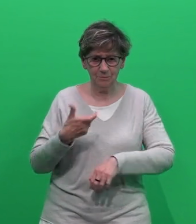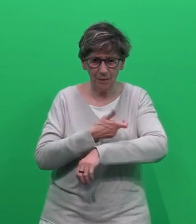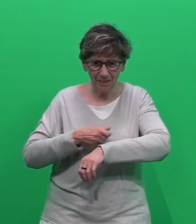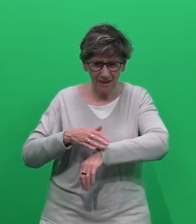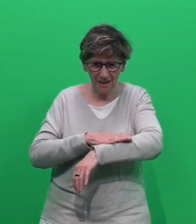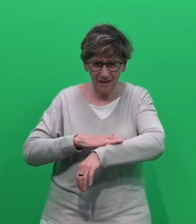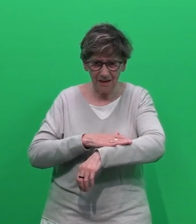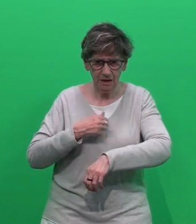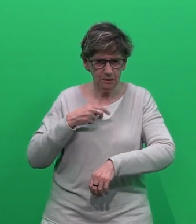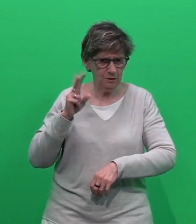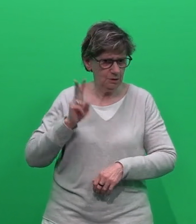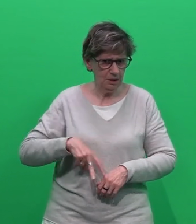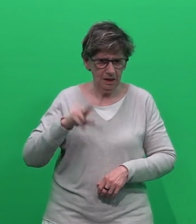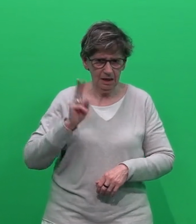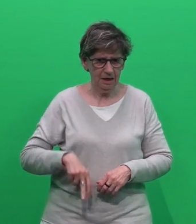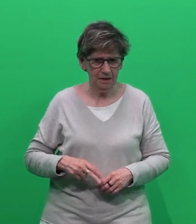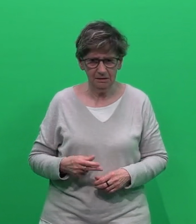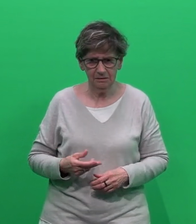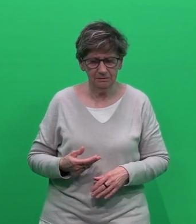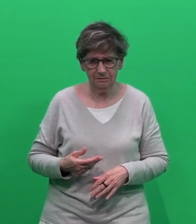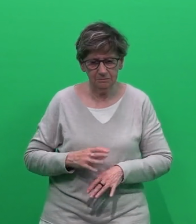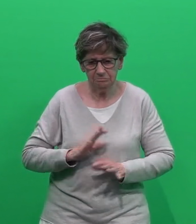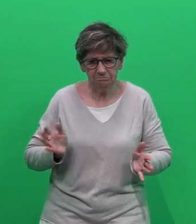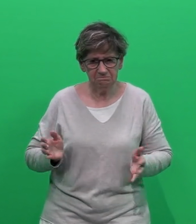No em poso mai pomada.